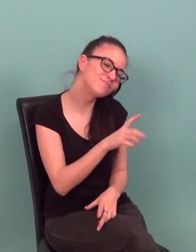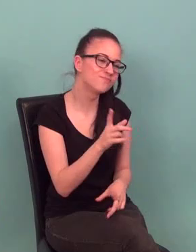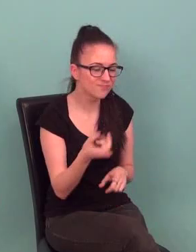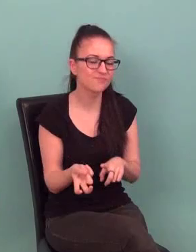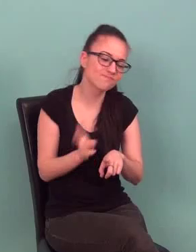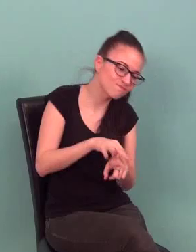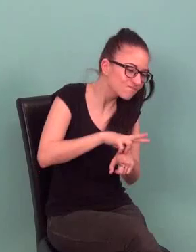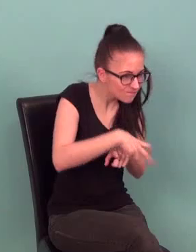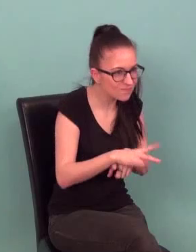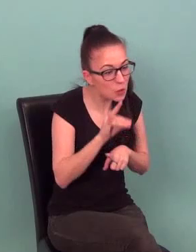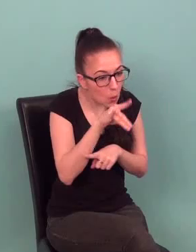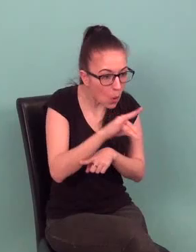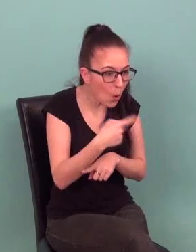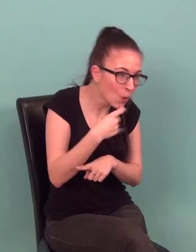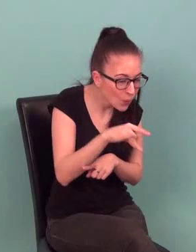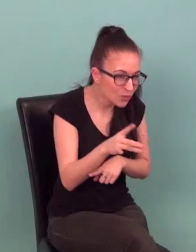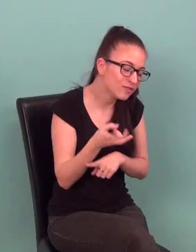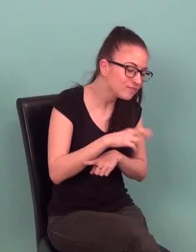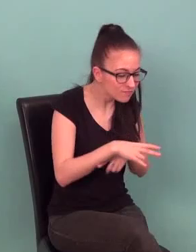Pies podchodzi i też się przygląda.